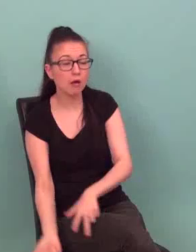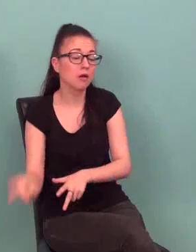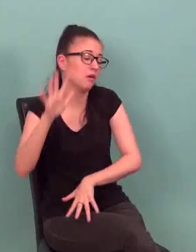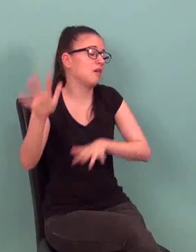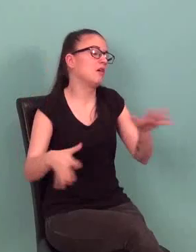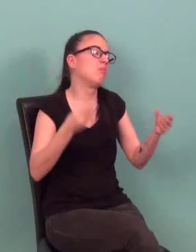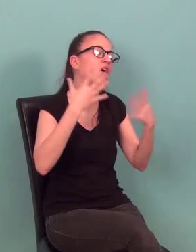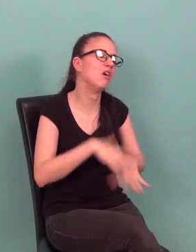Macha łapami, jest cały mokry.